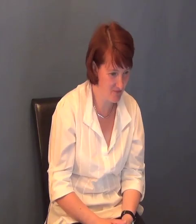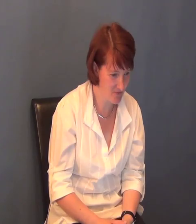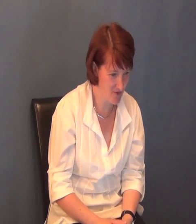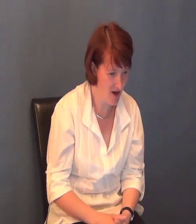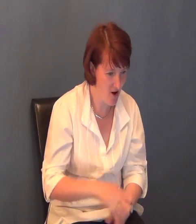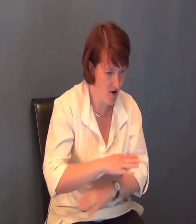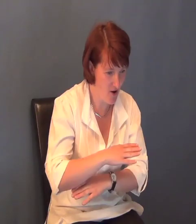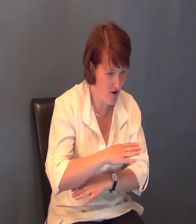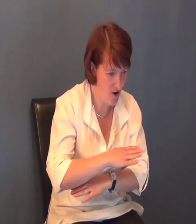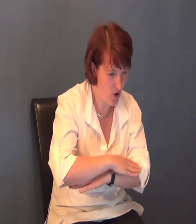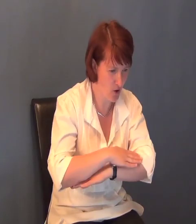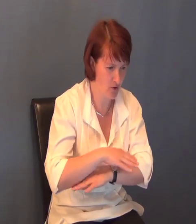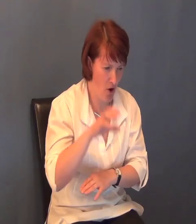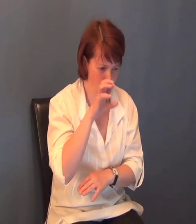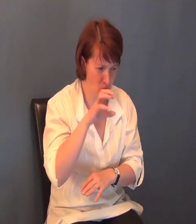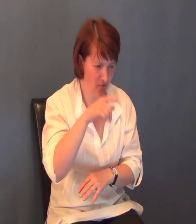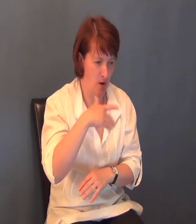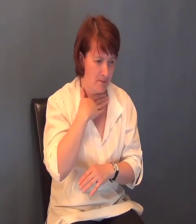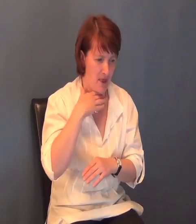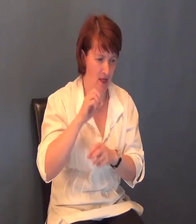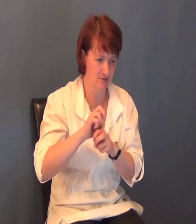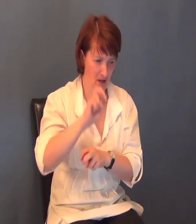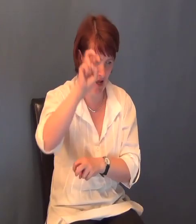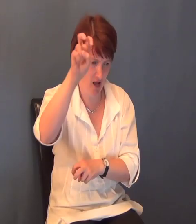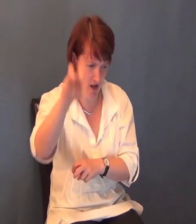Przez okno oglądają, a pies wyskakuje z okna.